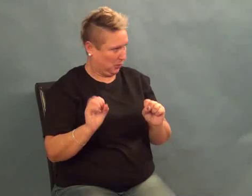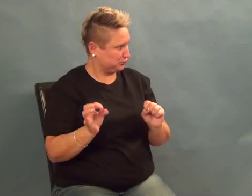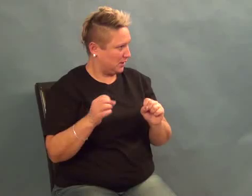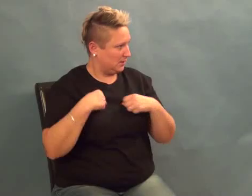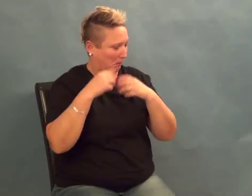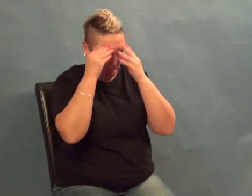Ja zapomniałam.